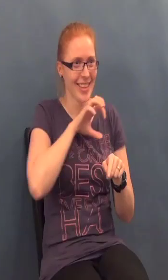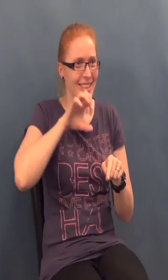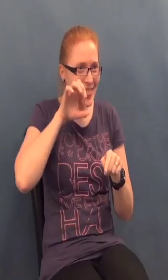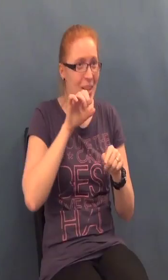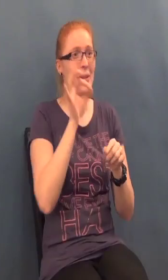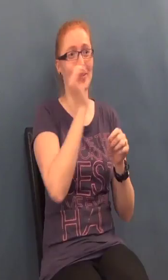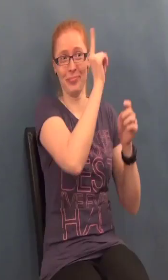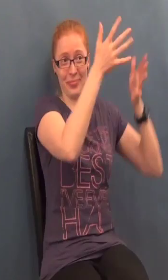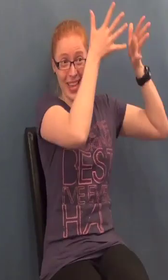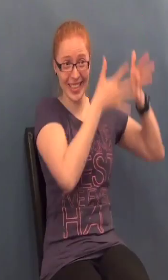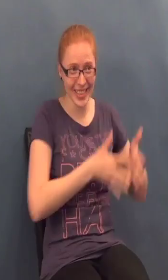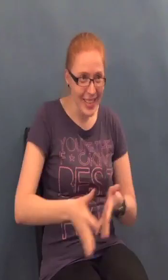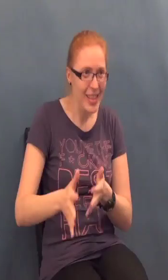Kot zbiega na dół.